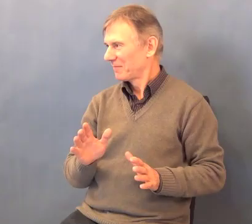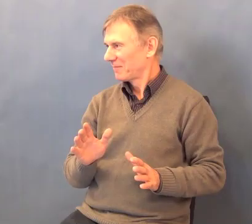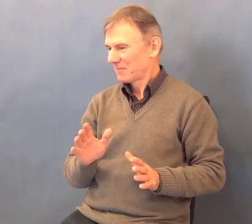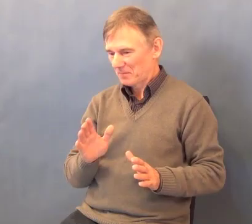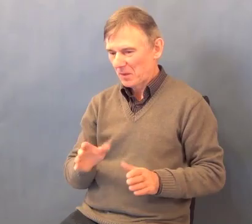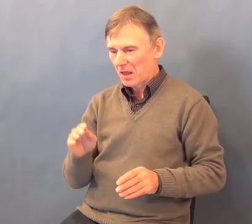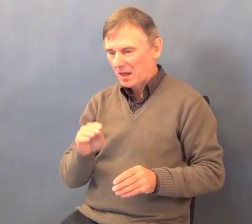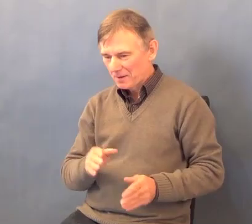Jeszcze następny.